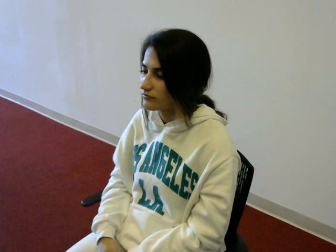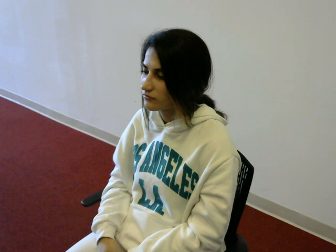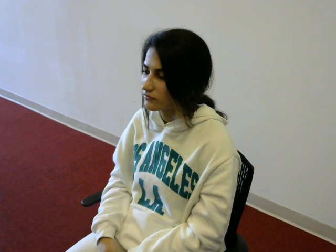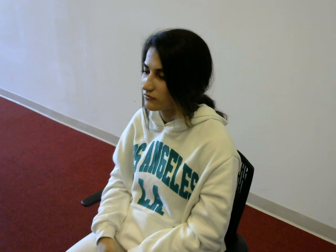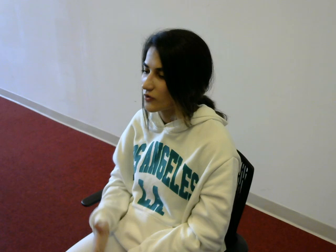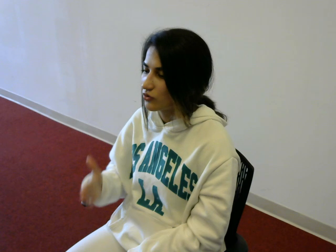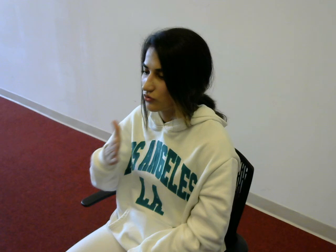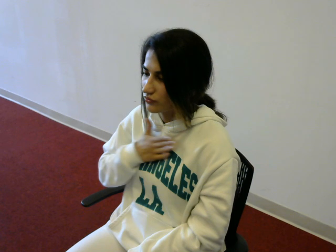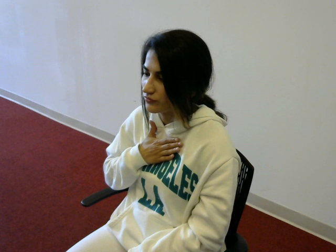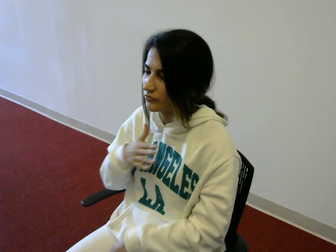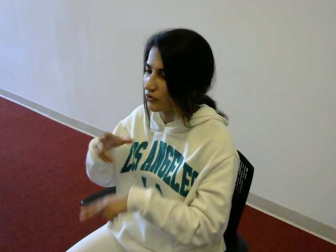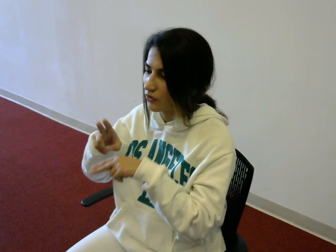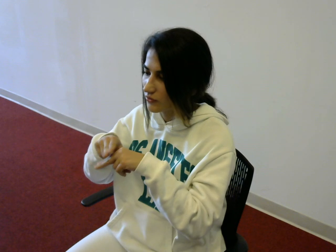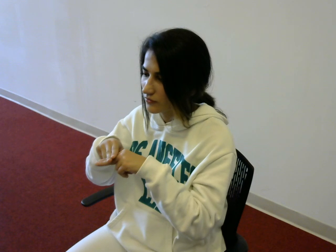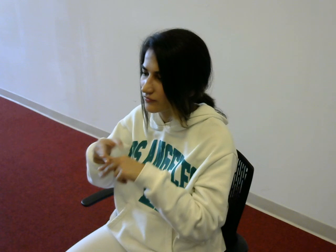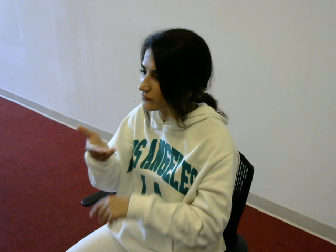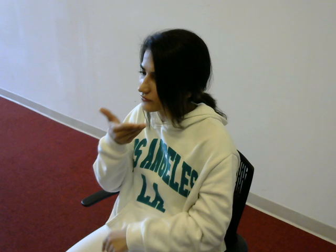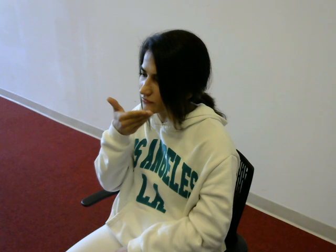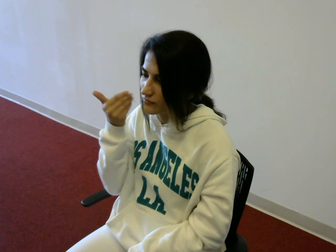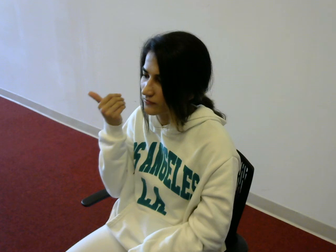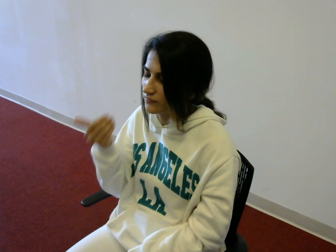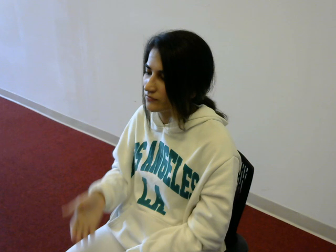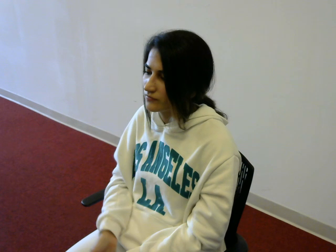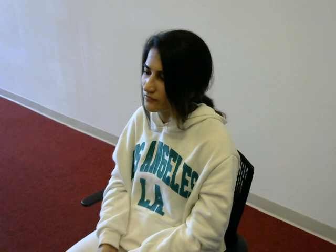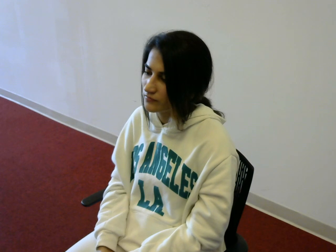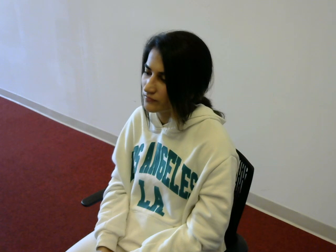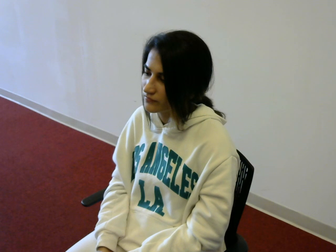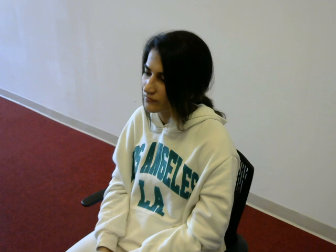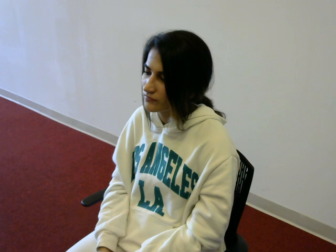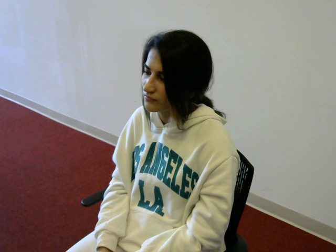Mənim şəxsiyyət vəsiqəm yoxdur